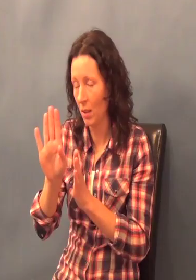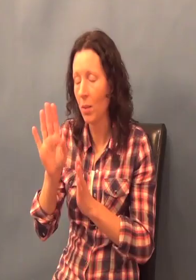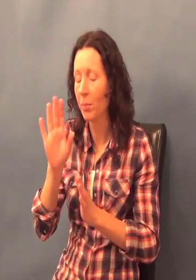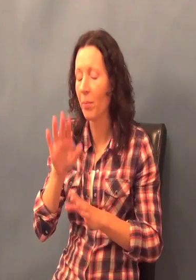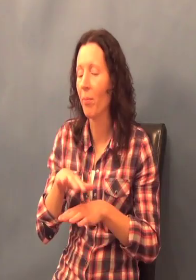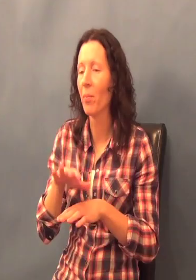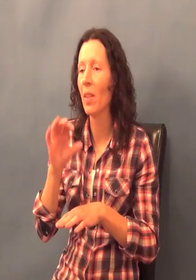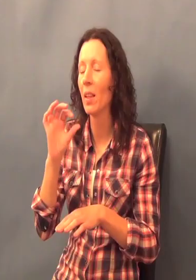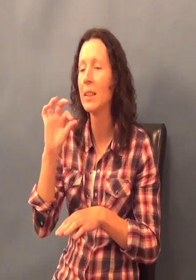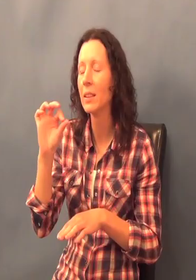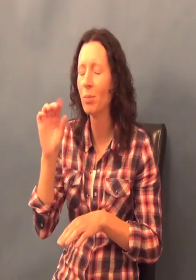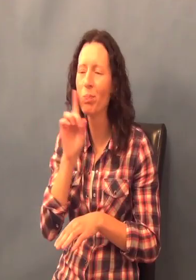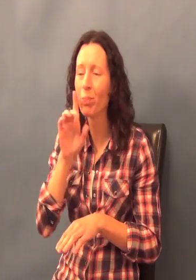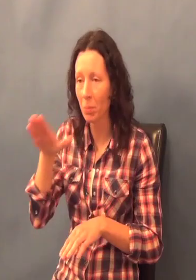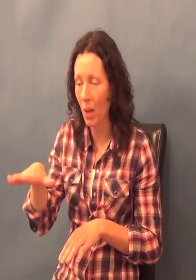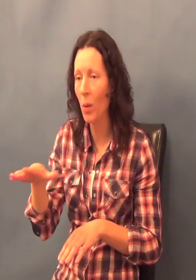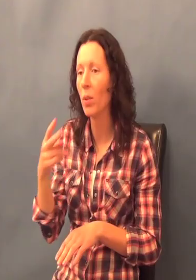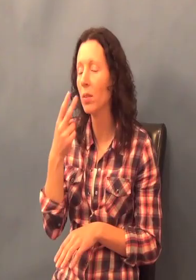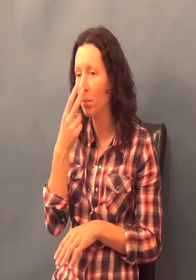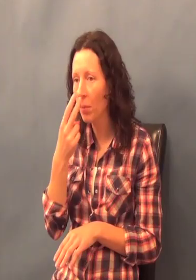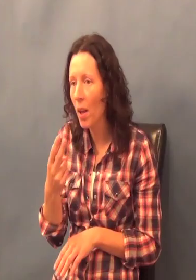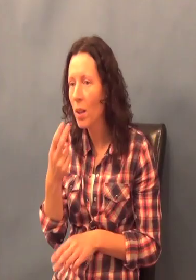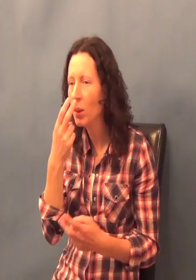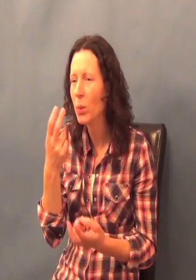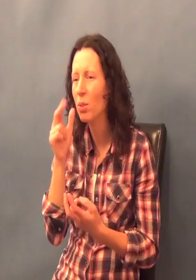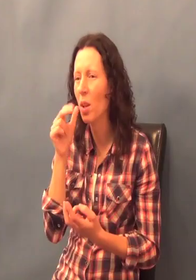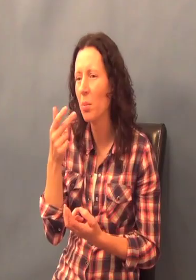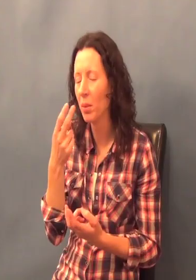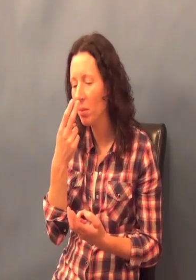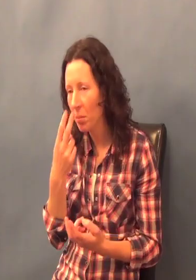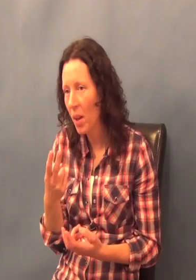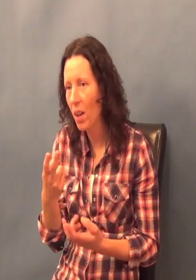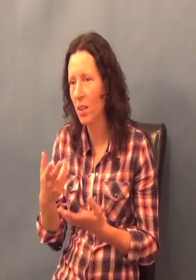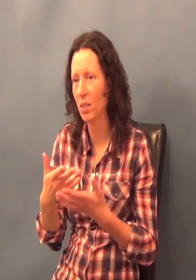Mały chłopiec patrzy w ziemię, szuka żaby, tam gdzie jest kret.